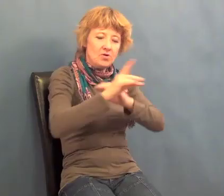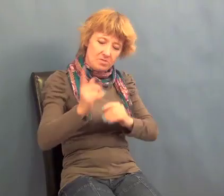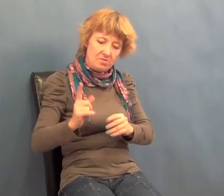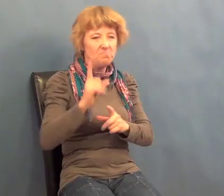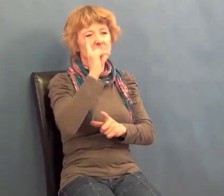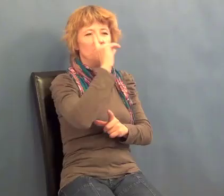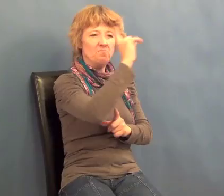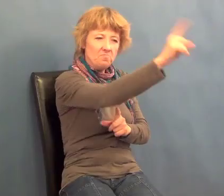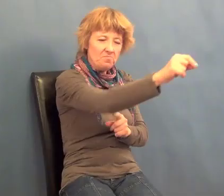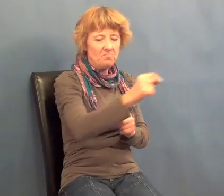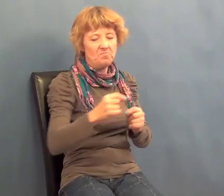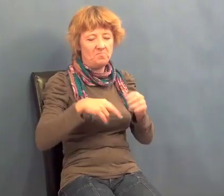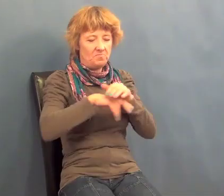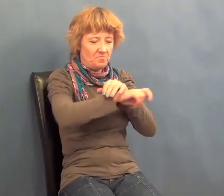Poszedł.